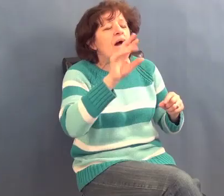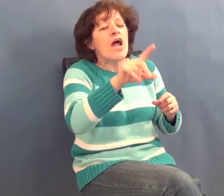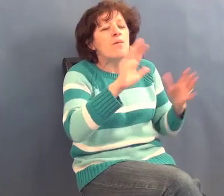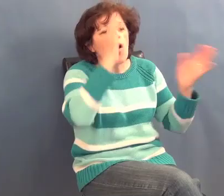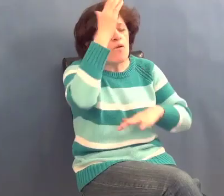Ter.